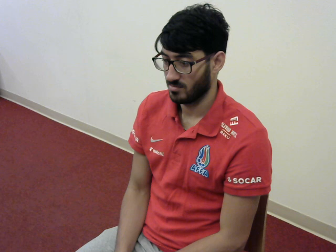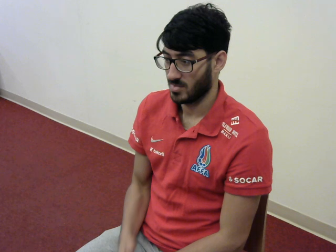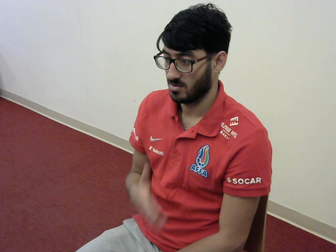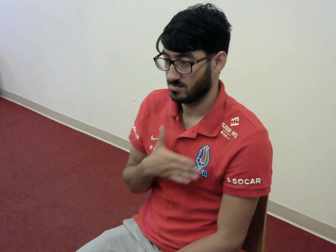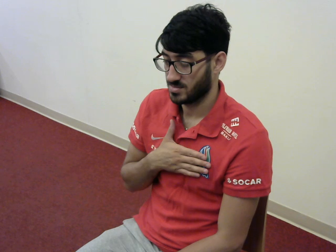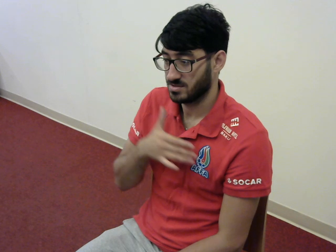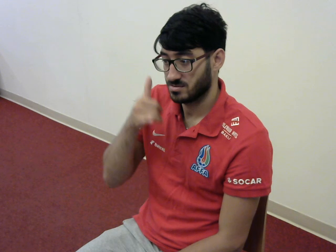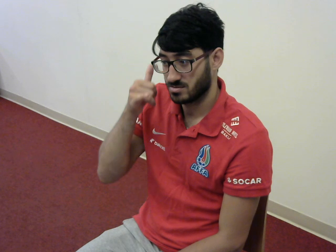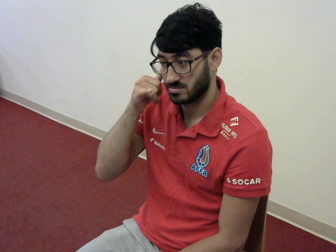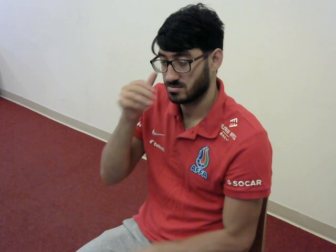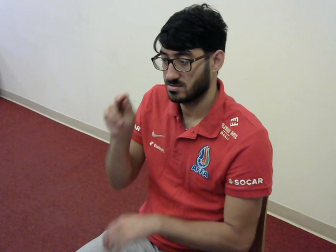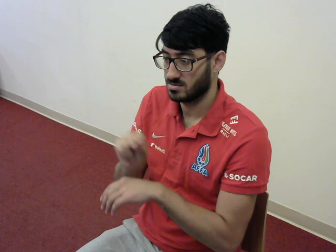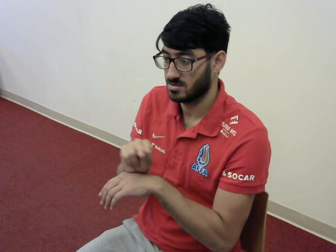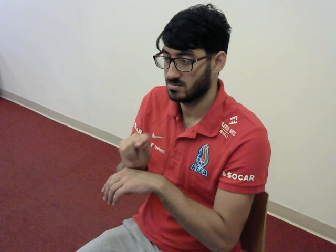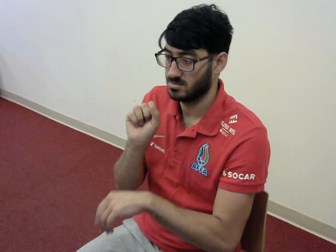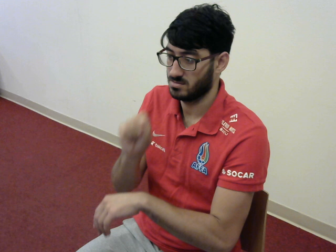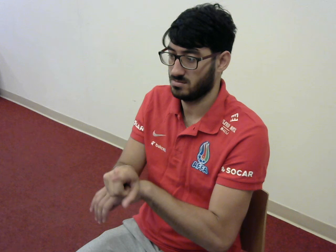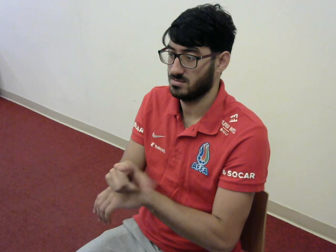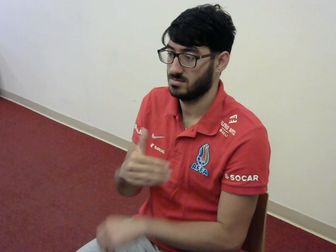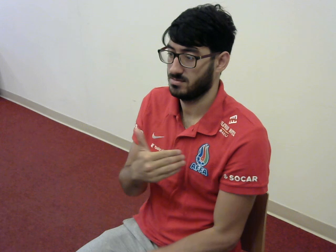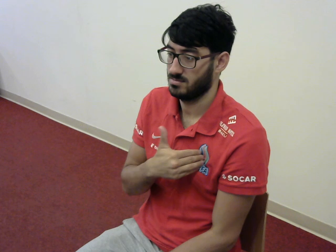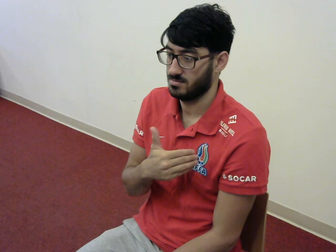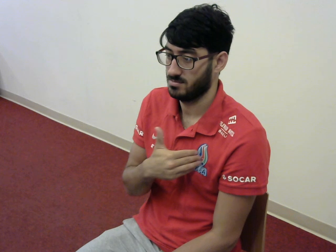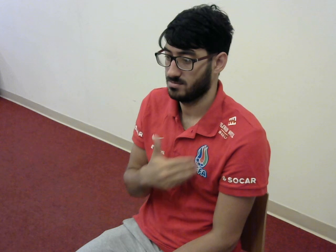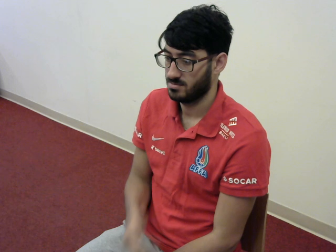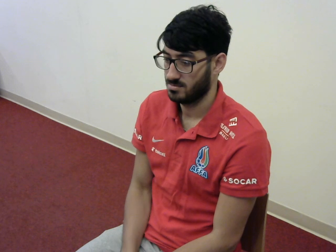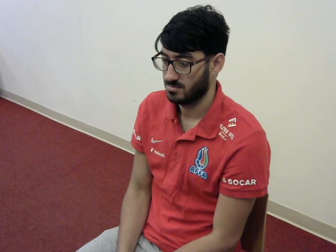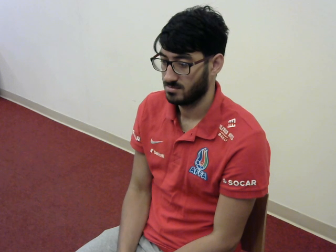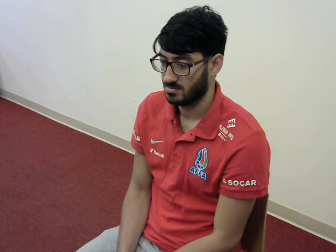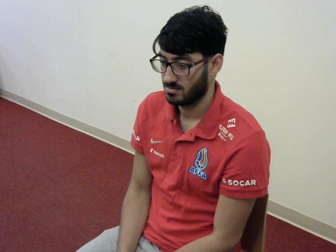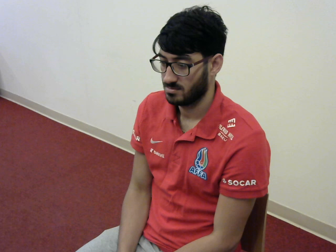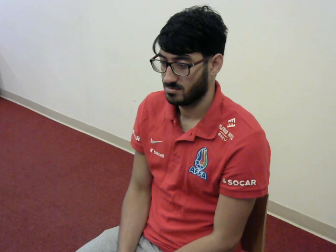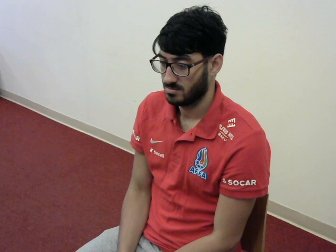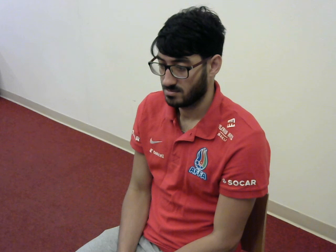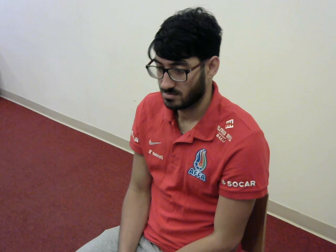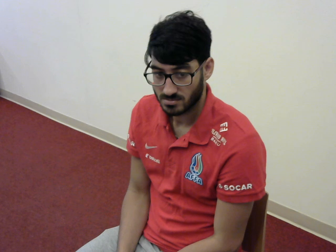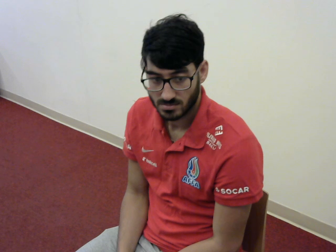Mən telefonu təmir etdirmək istəyirəm